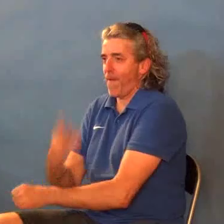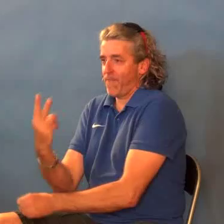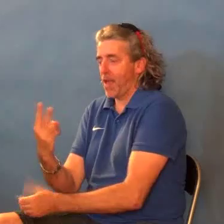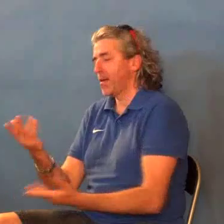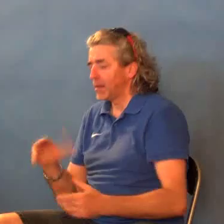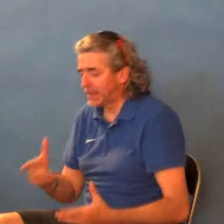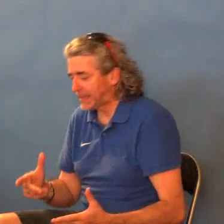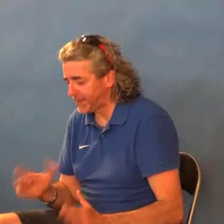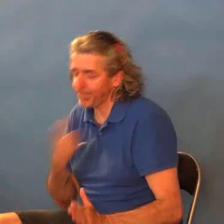Zobaczył, że trzeci kosz był pusty, to chciał jeszcze nazbierać gruszek.